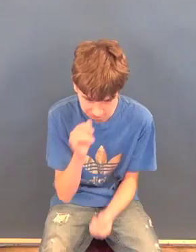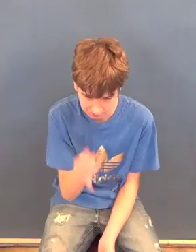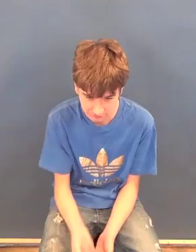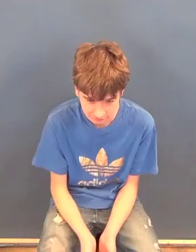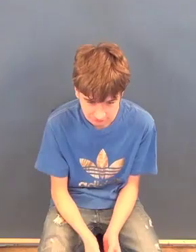Nie mogę.